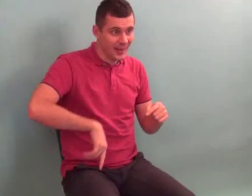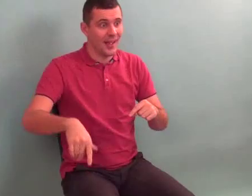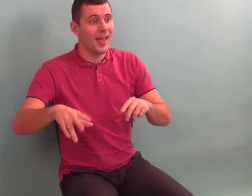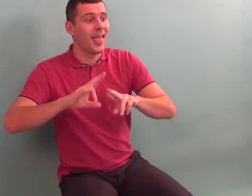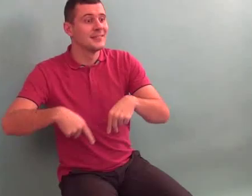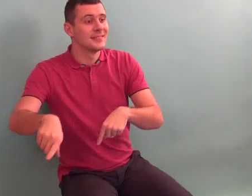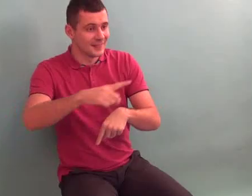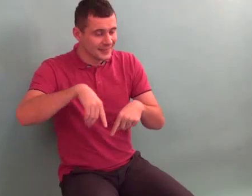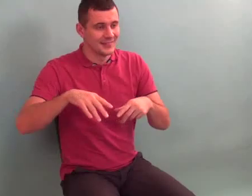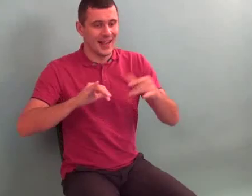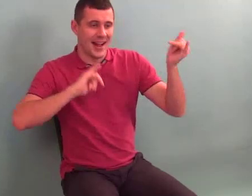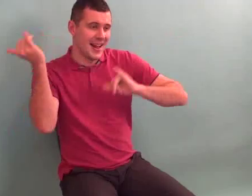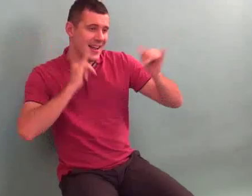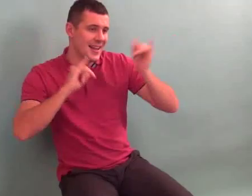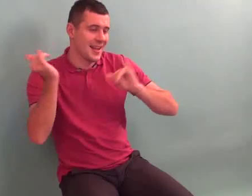Pozostałe osoby imprezują.